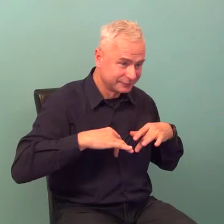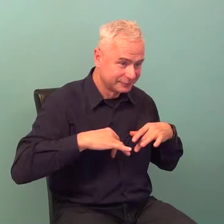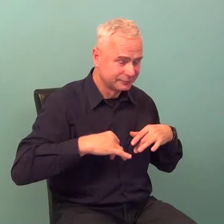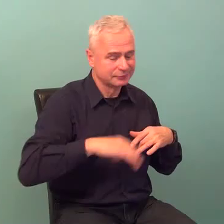Tak.